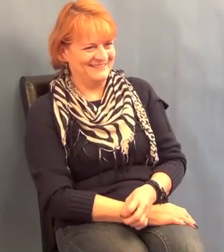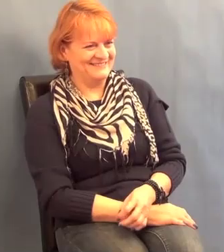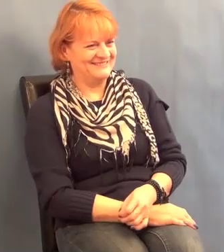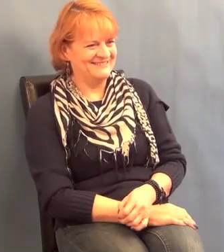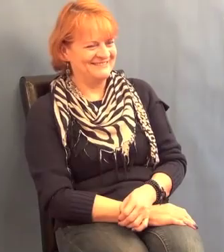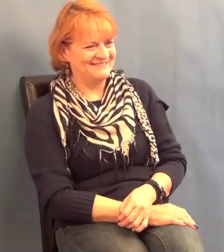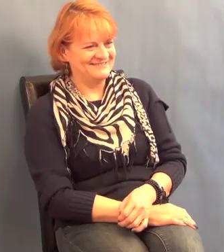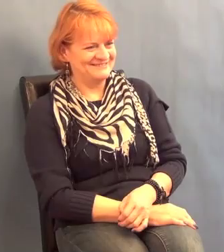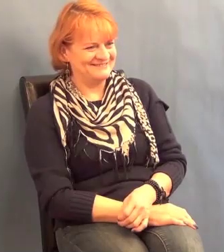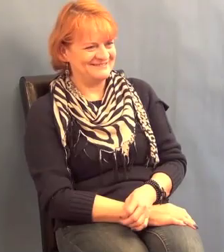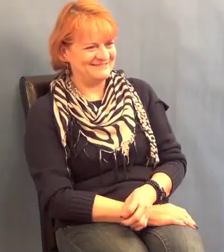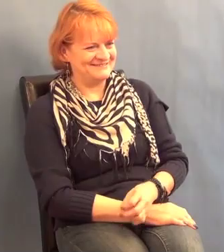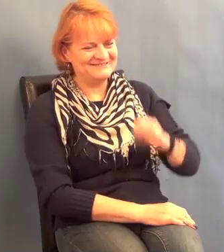Opluła mu pysk wodą.